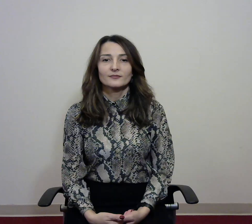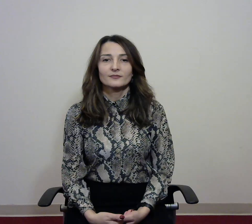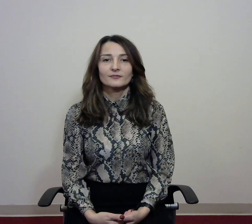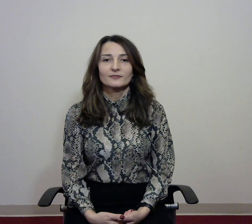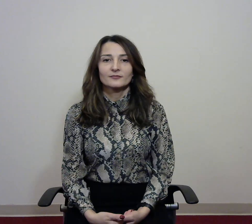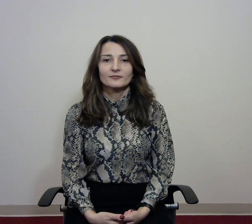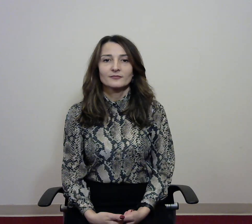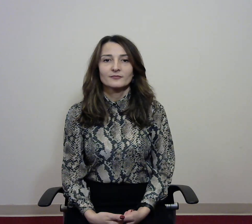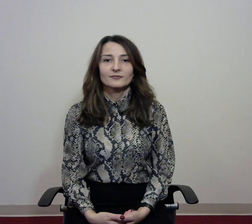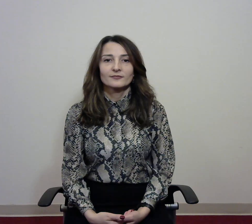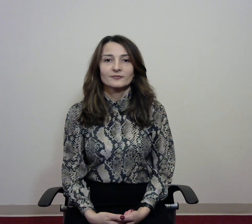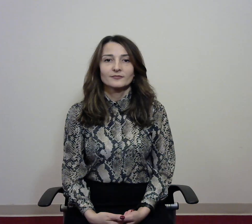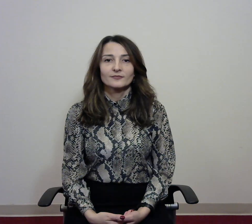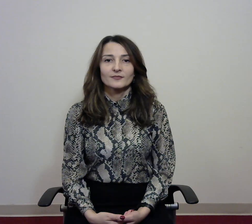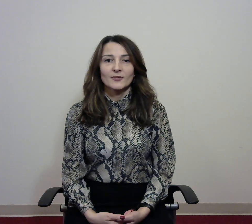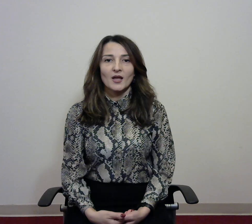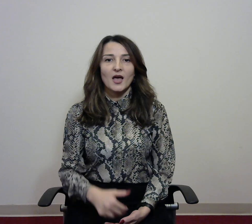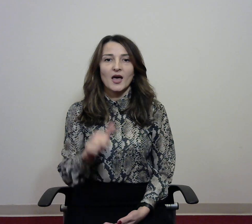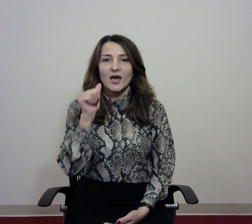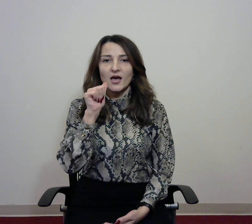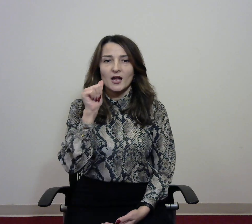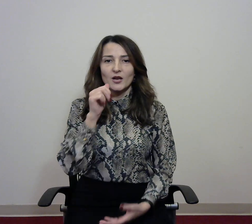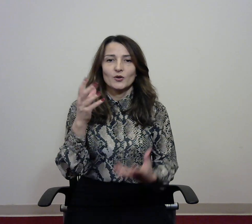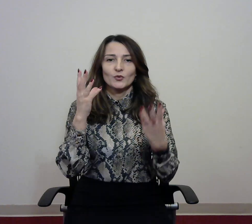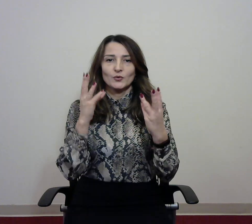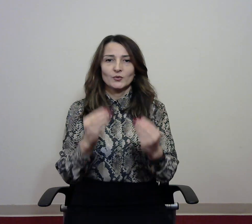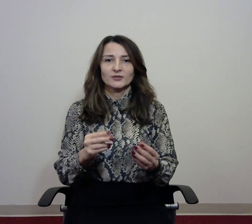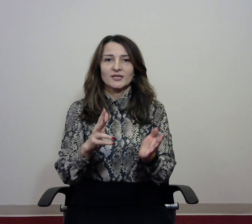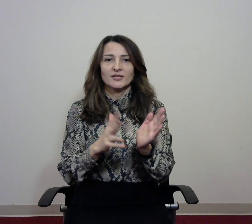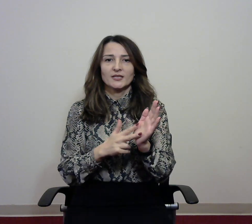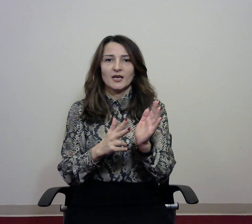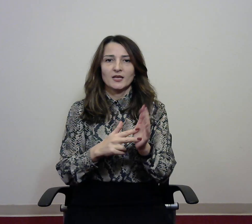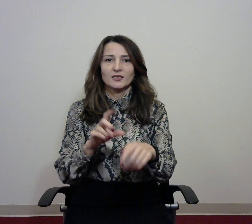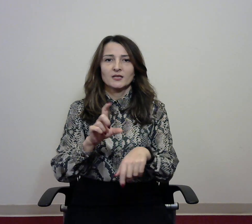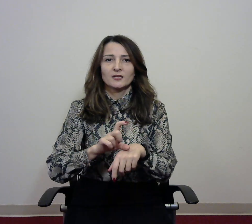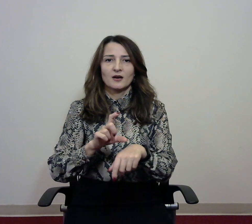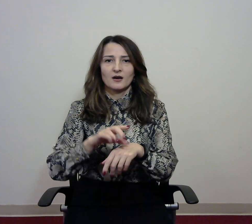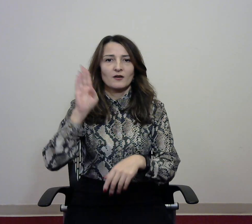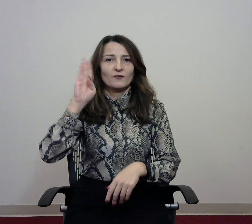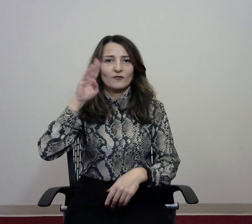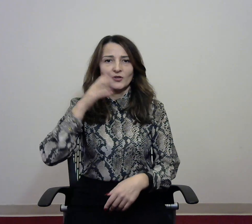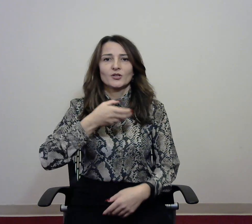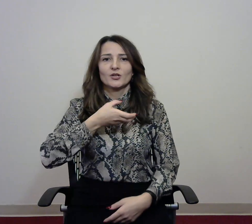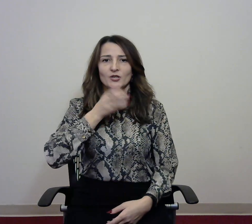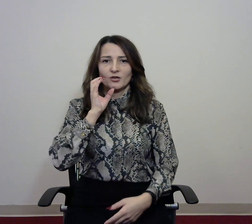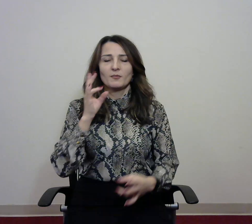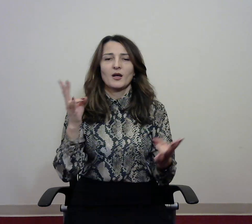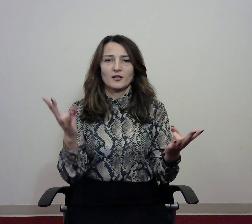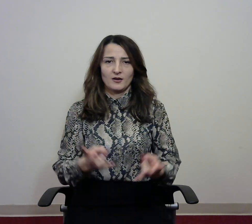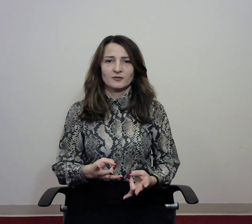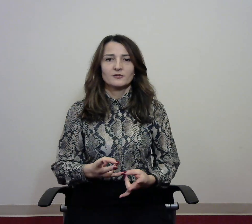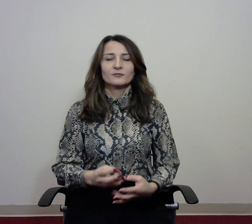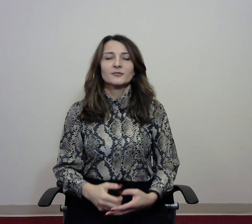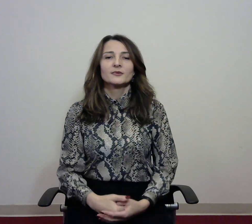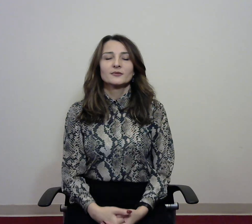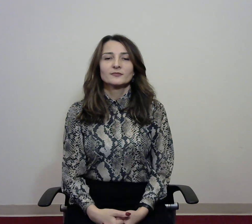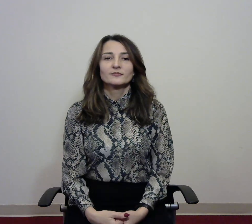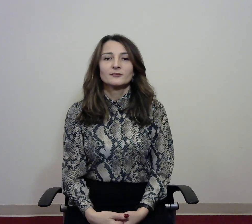Hər gün 8 stəkan su içmək lazımdır